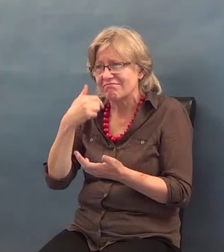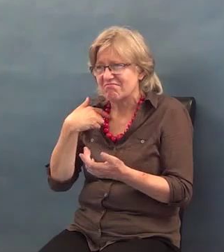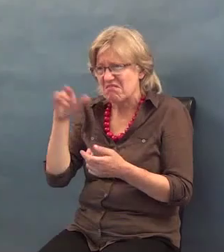Nie mogę.